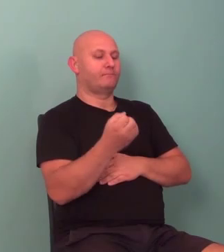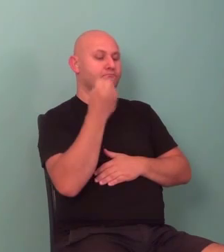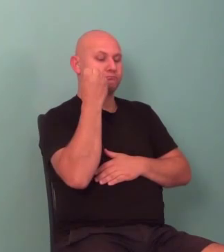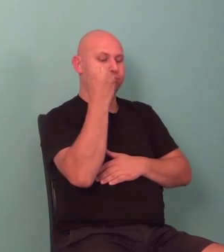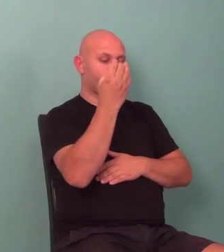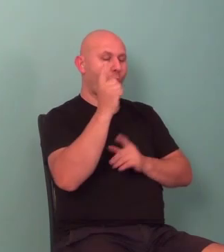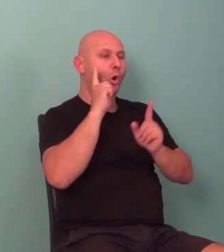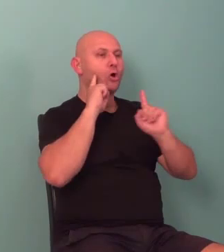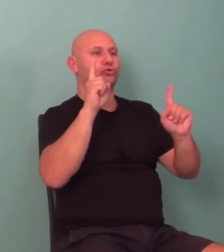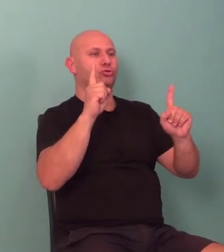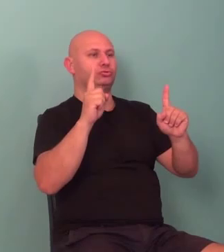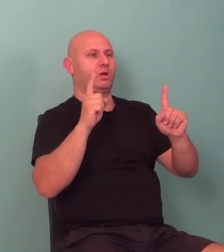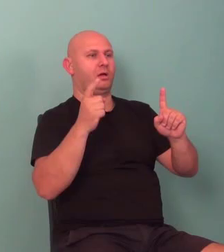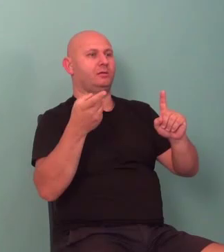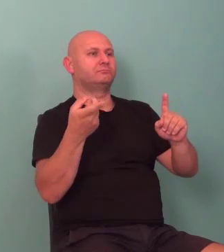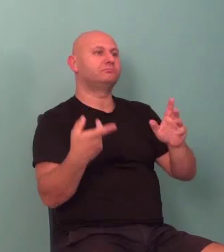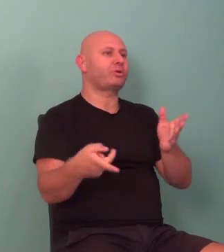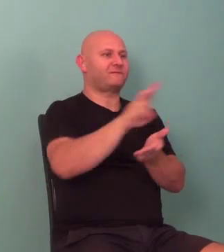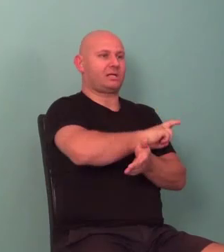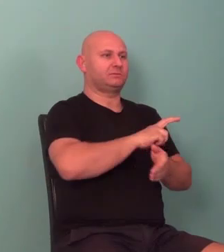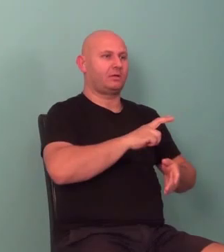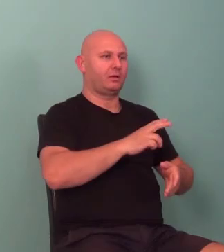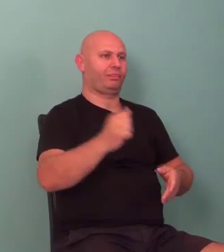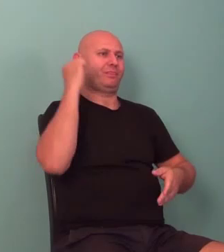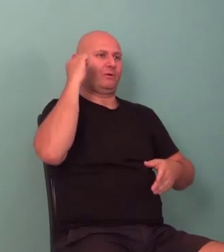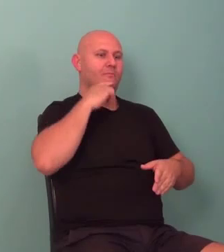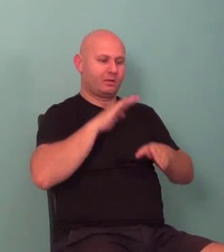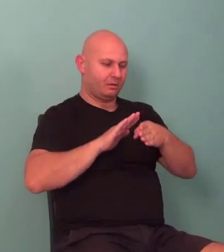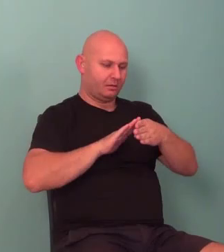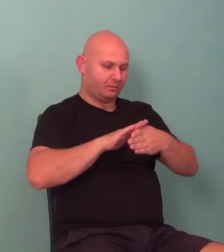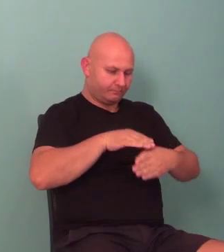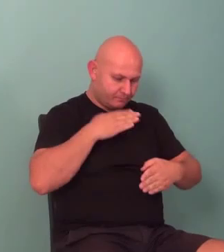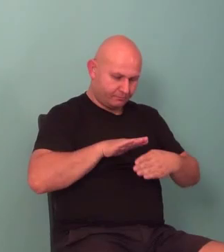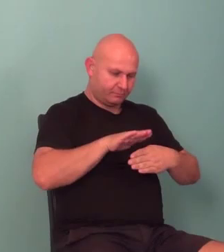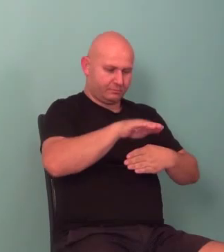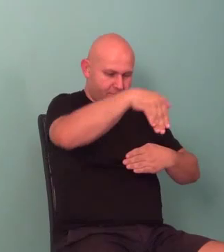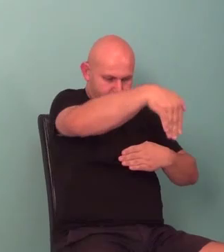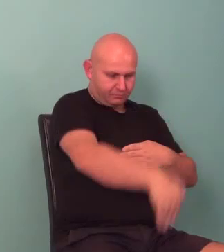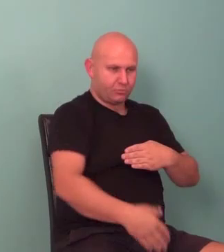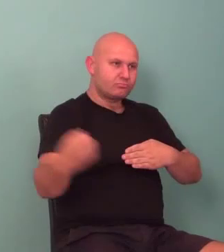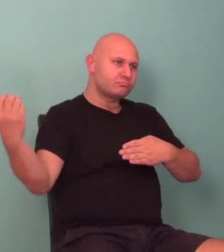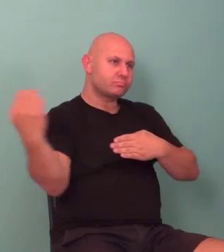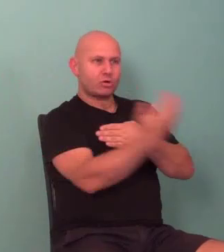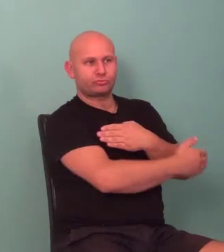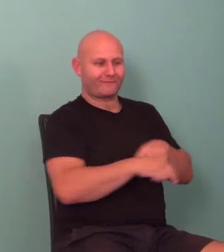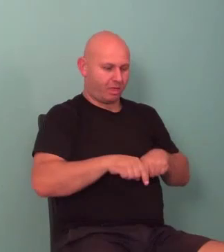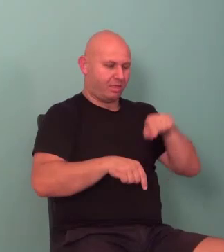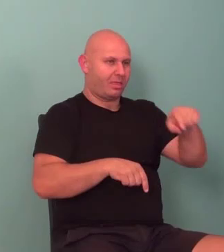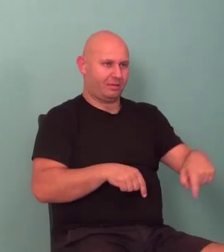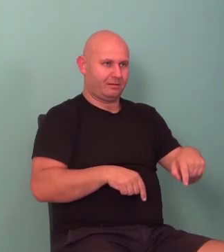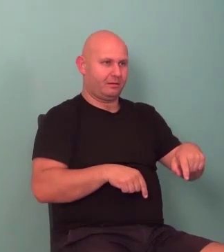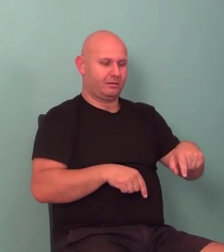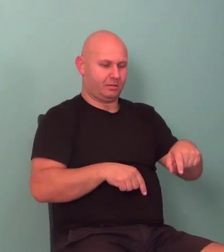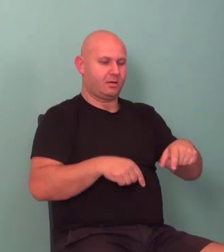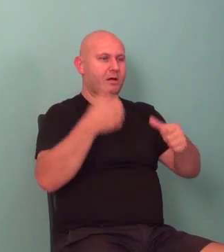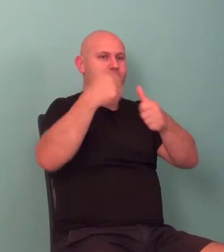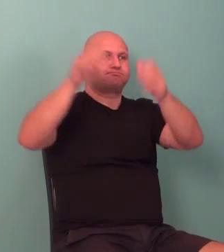Na peronie trzeba uważać, żeby nie spaść, bo on się nagle kończy a pociąg przejeżdża bardzo blisko, trzeba uważać, żeby nie zrobić kroku poza krawędź.